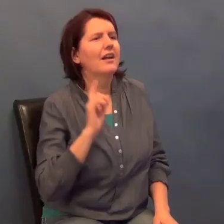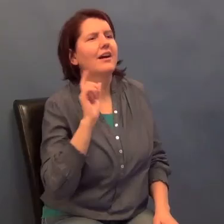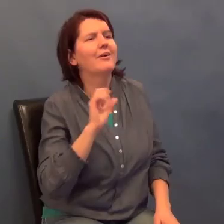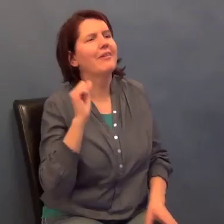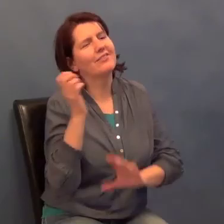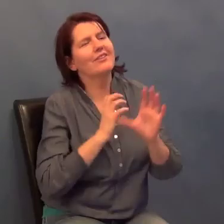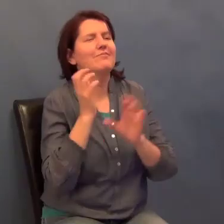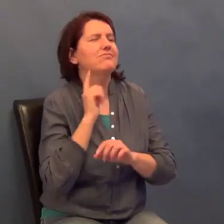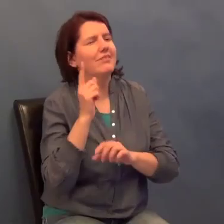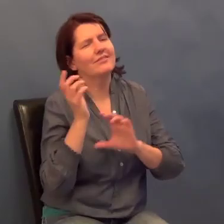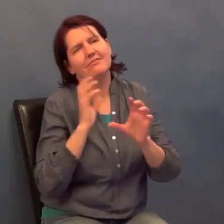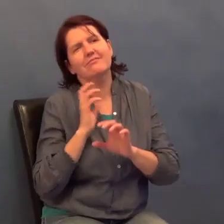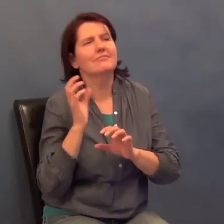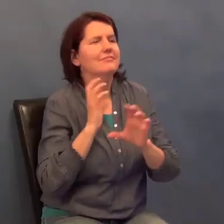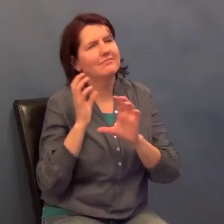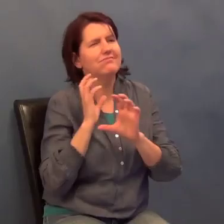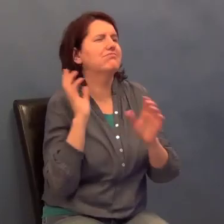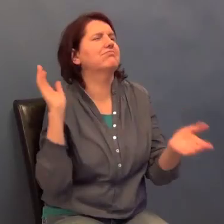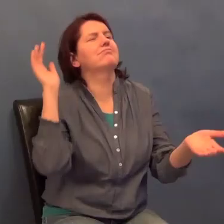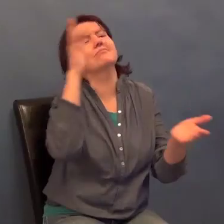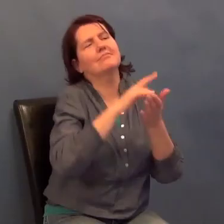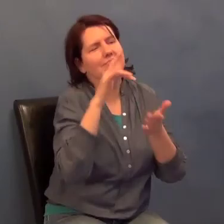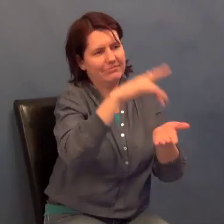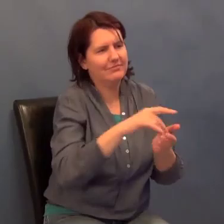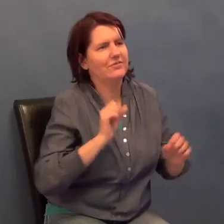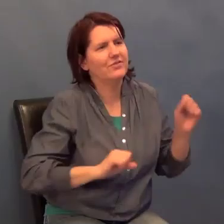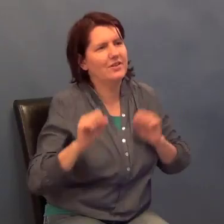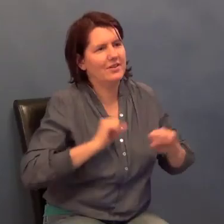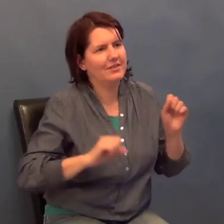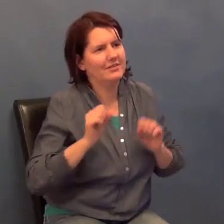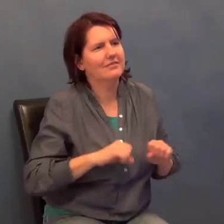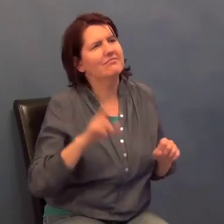Jedzie autobus, daleko jedzie. Dociera do Włoch.